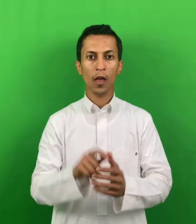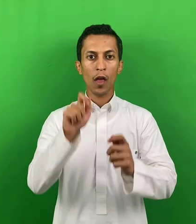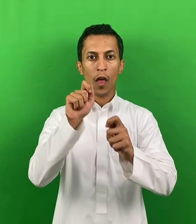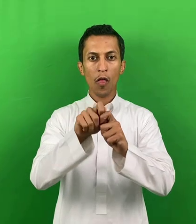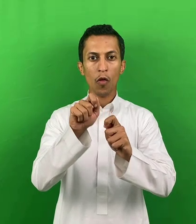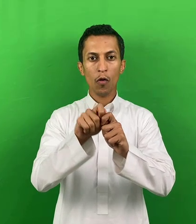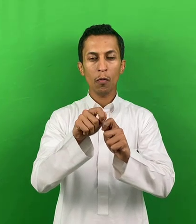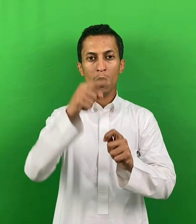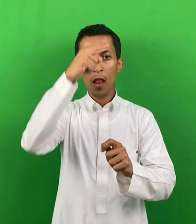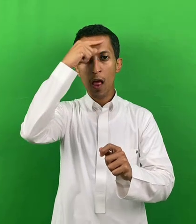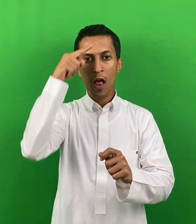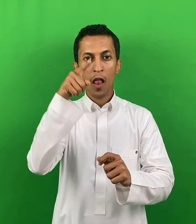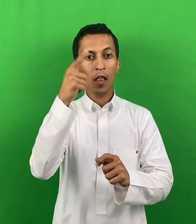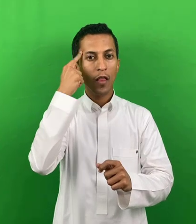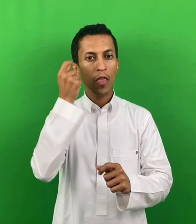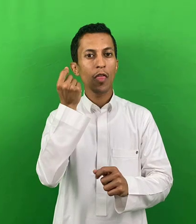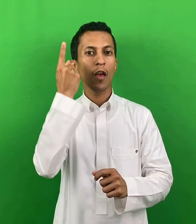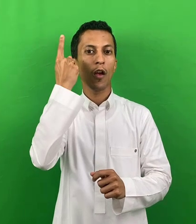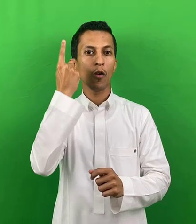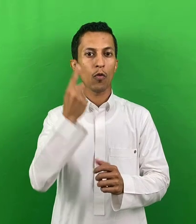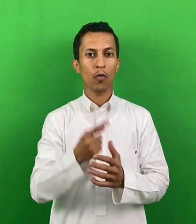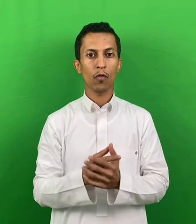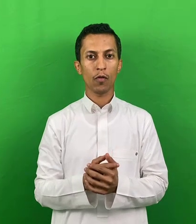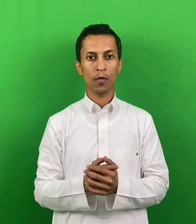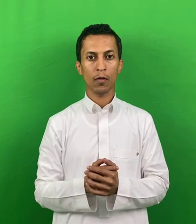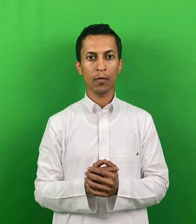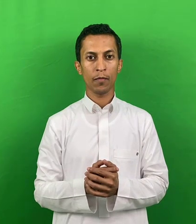يعظكم لعلكم تذكرون